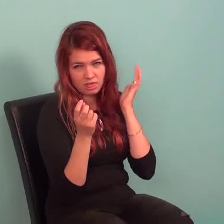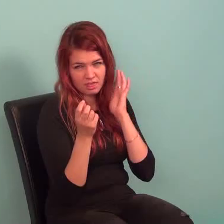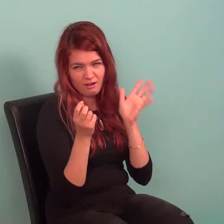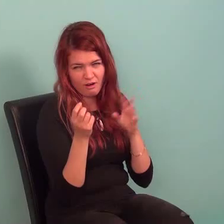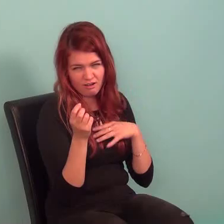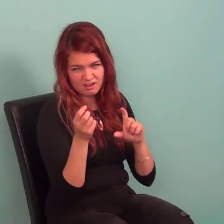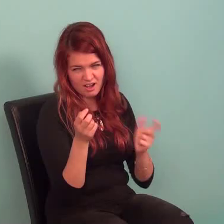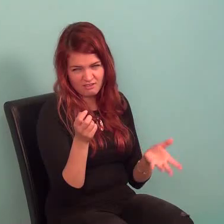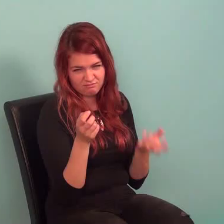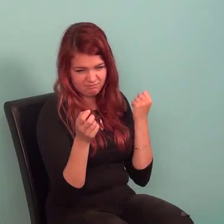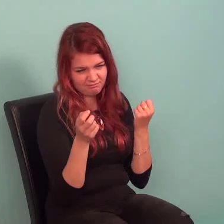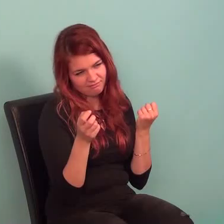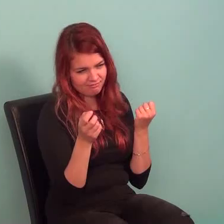Da się cały kosz zabrać.